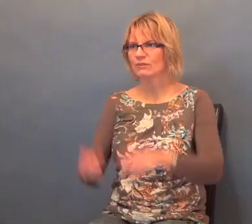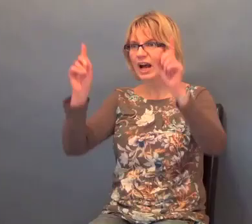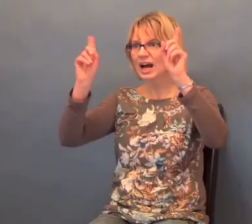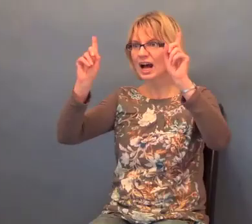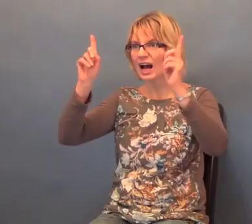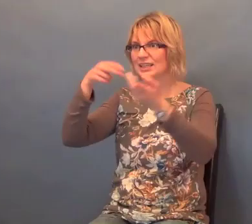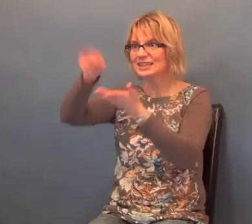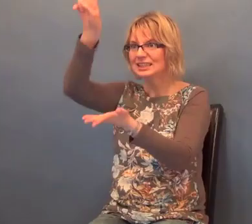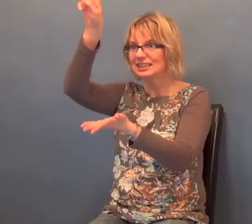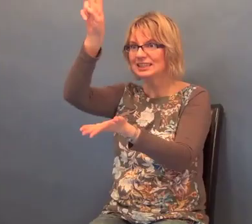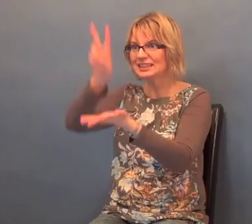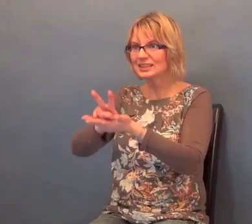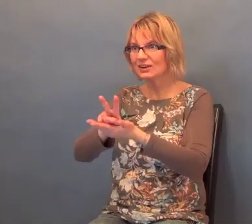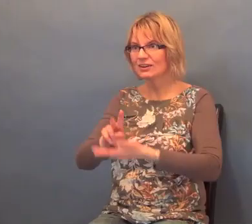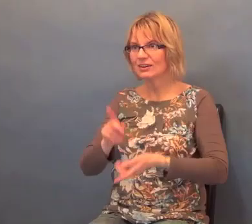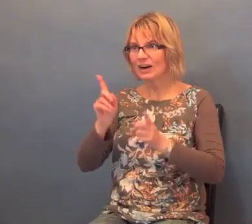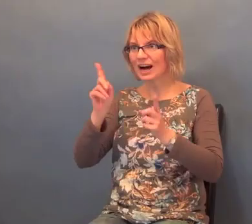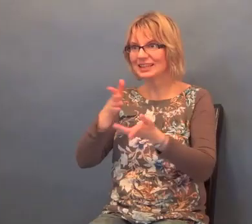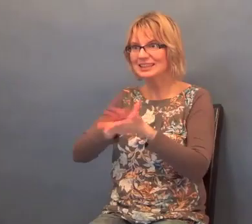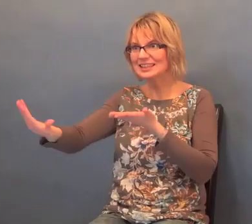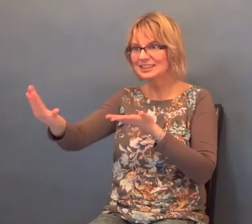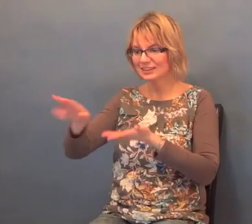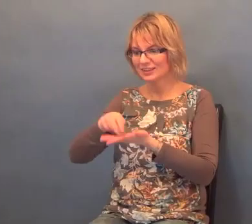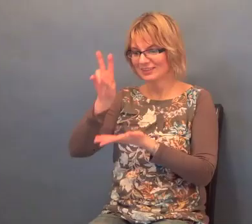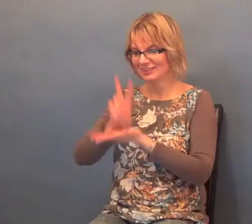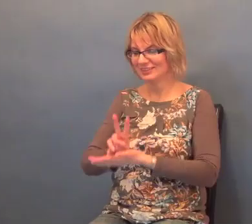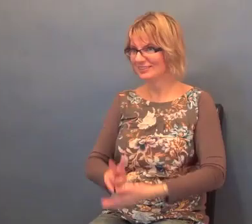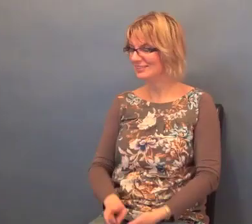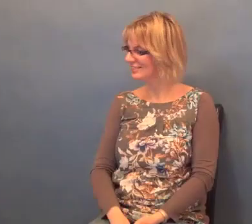Uwaga, jest ślisko i można upaść!